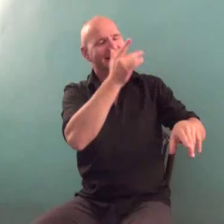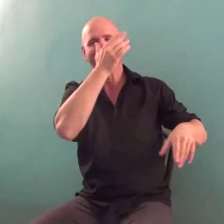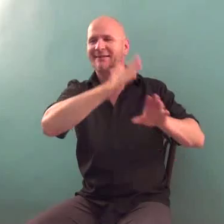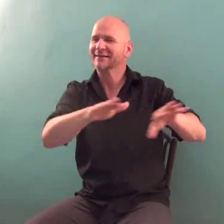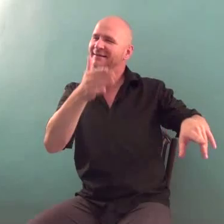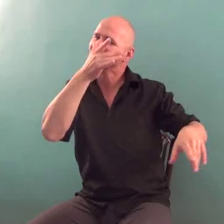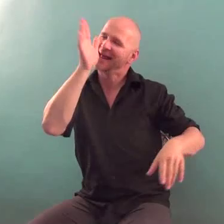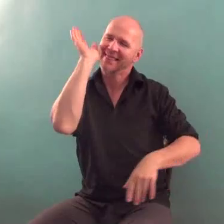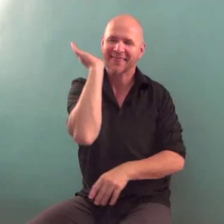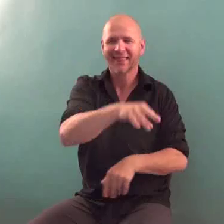Co za łobuziak z tego dziecka...